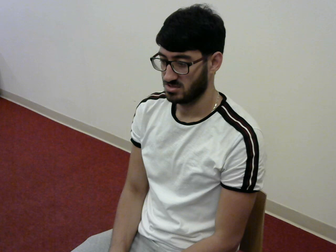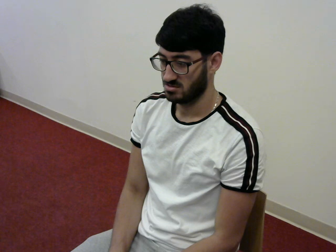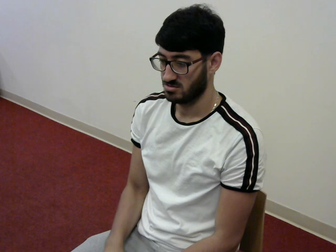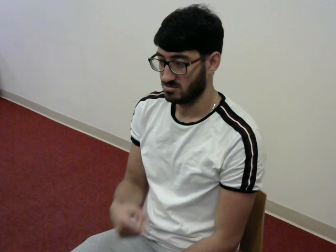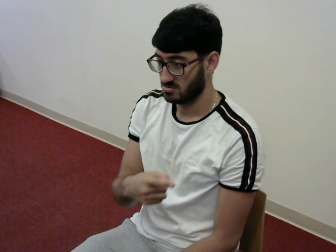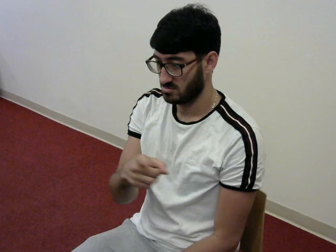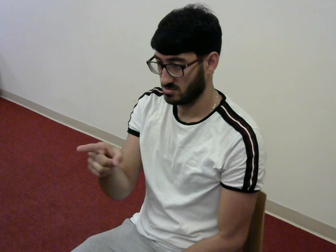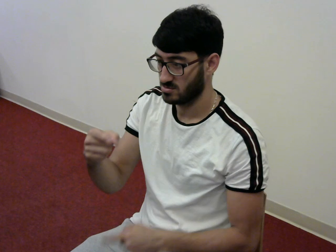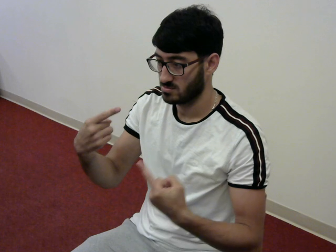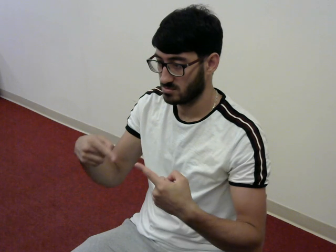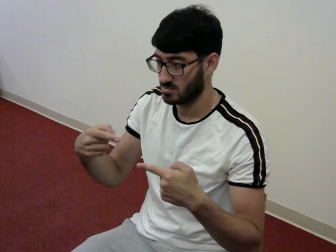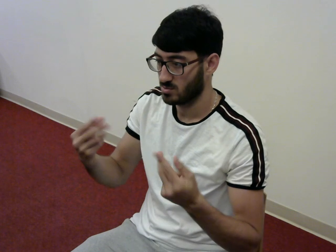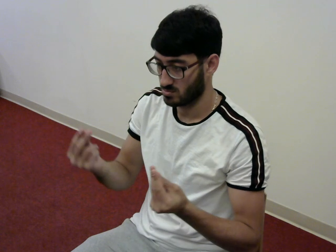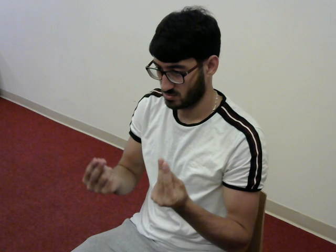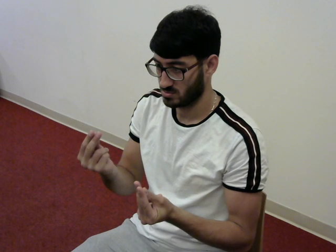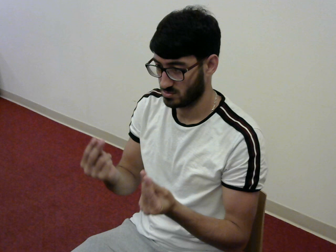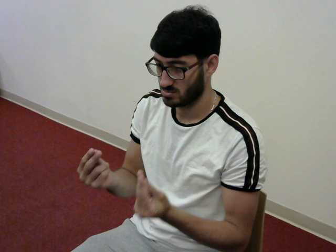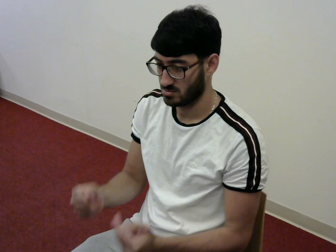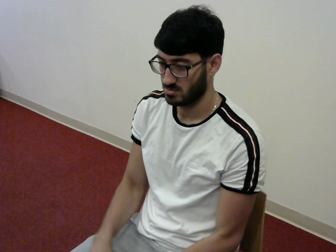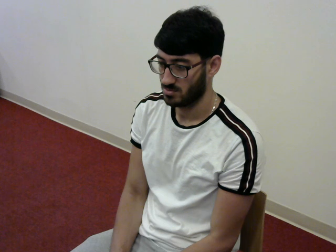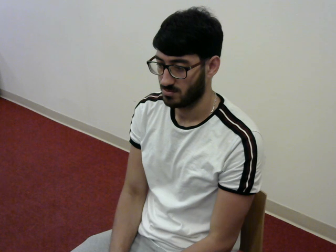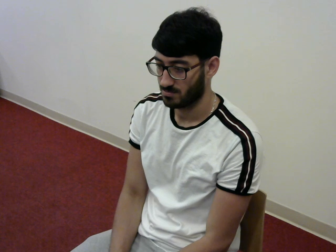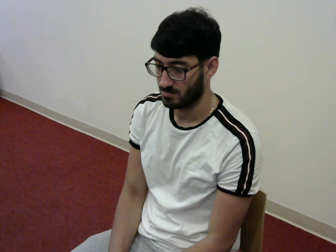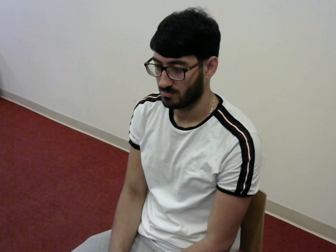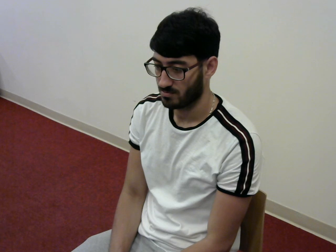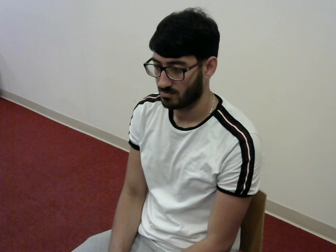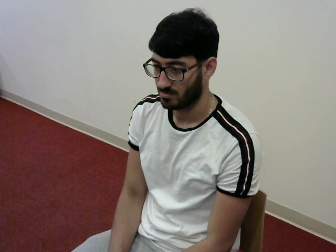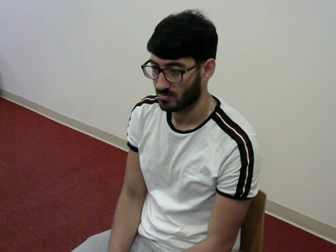Siz futbol oynayırsınız?